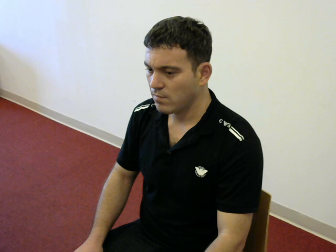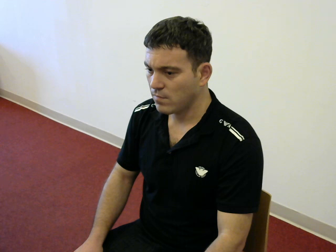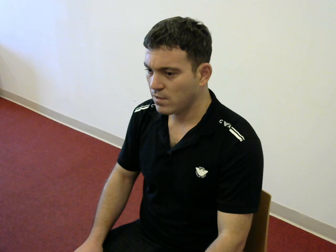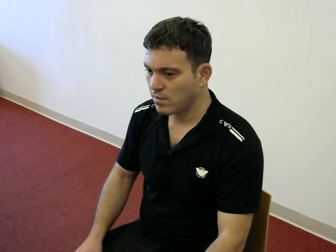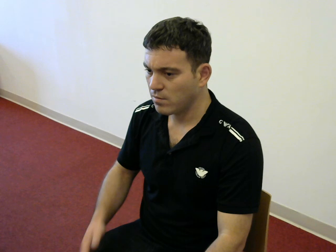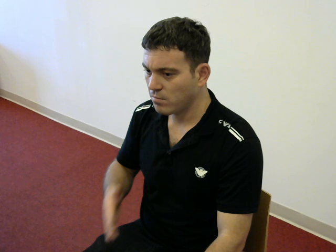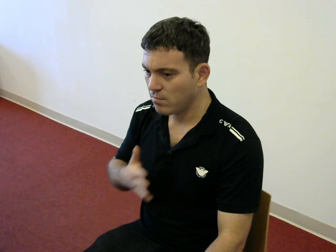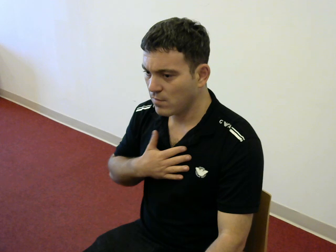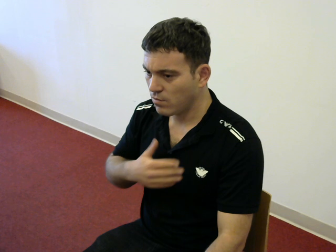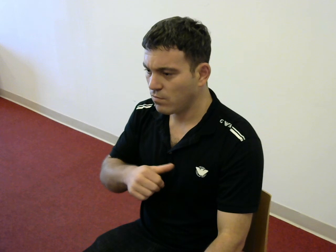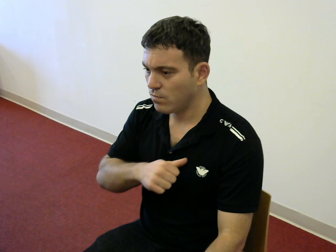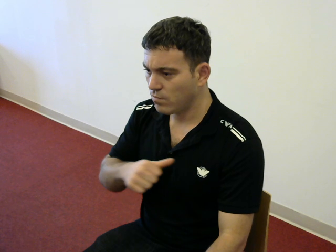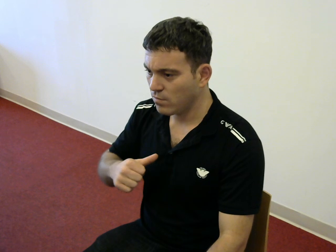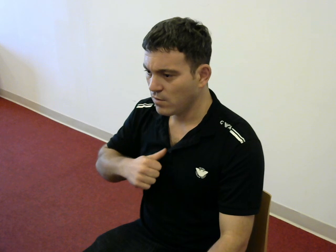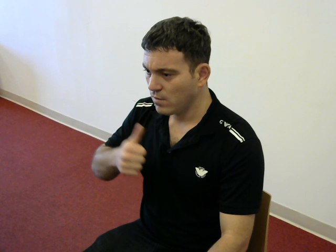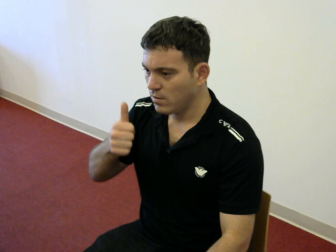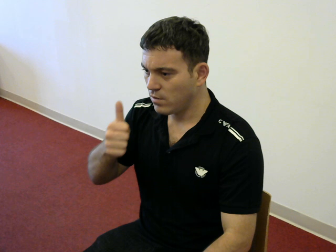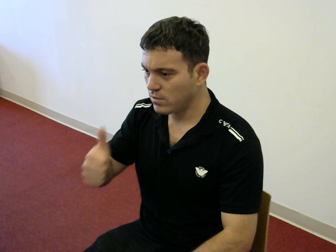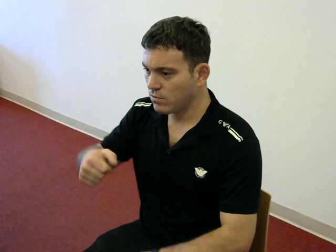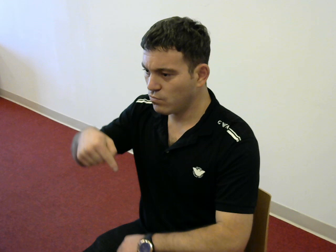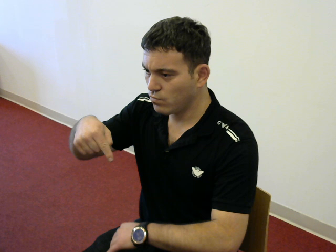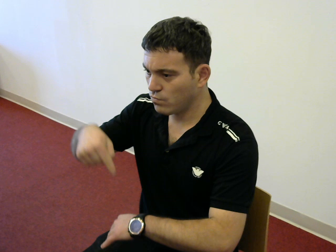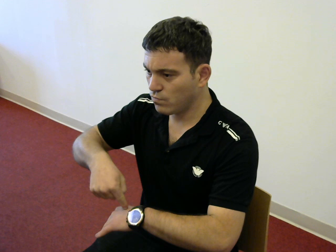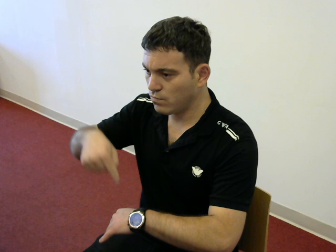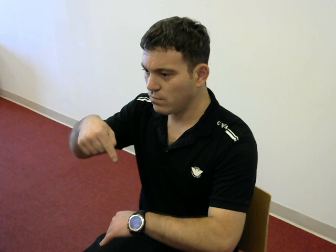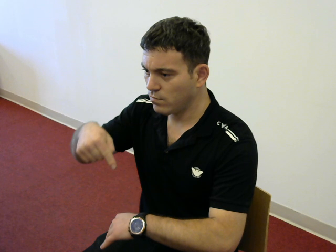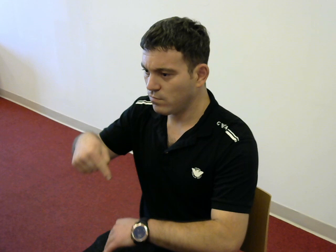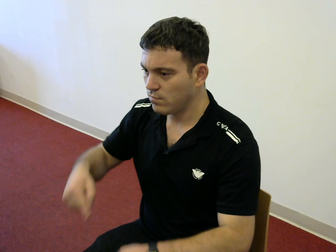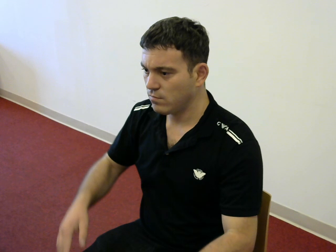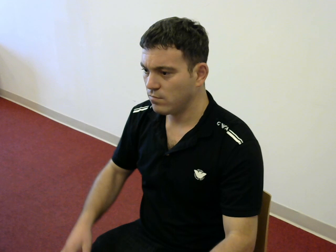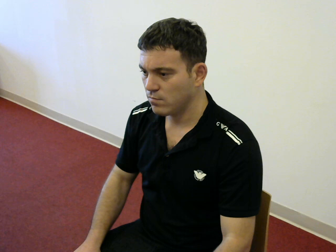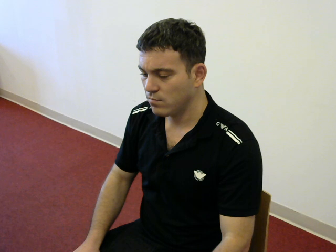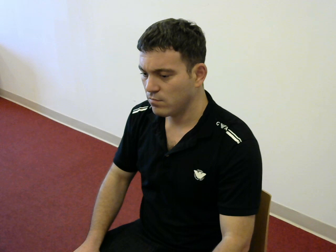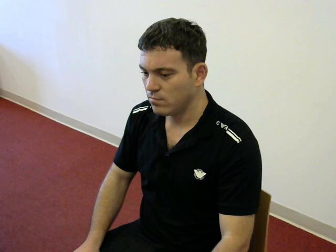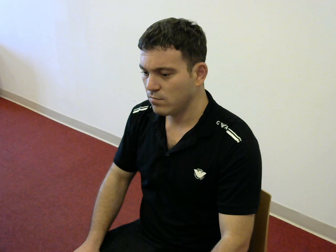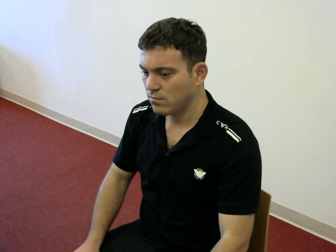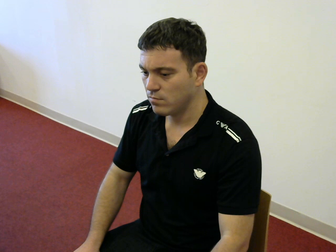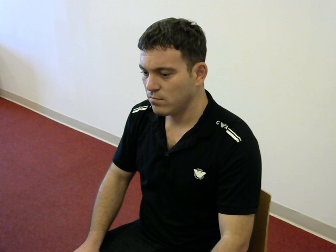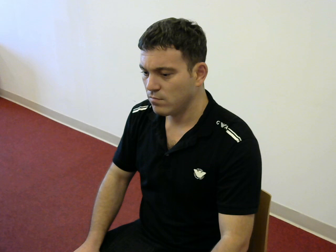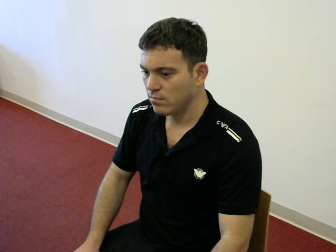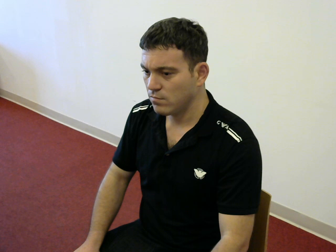Mən özümü yaxşı hiss edirəm